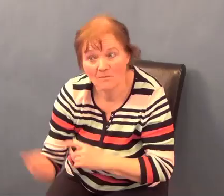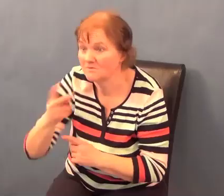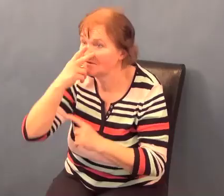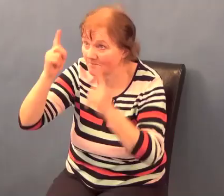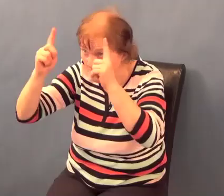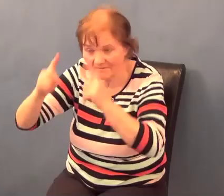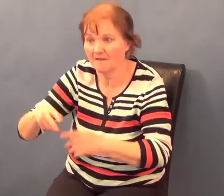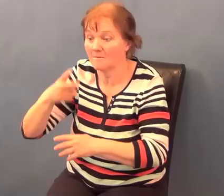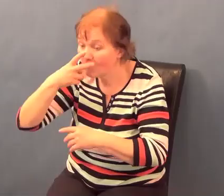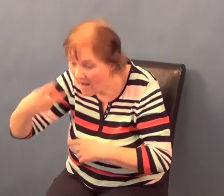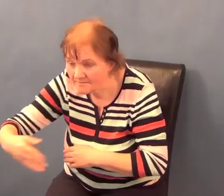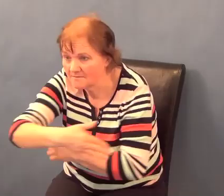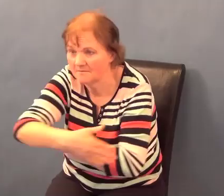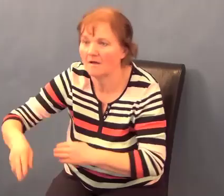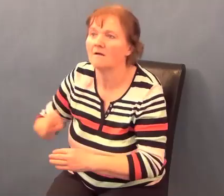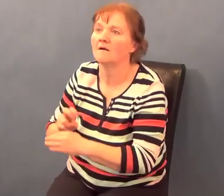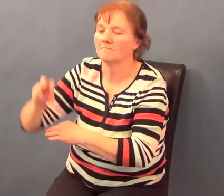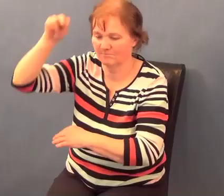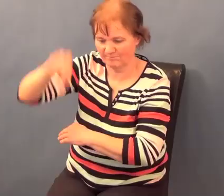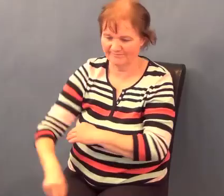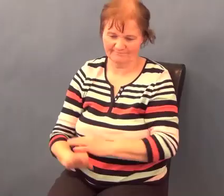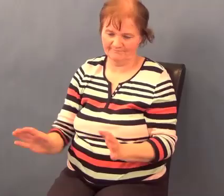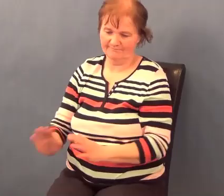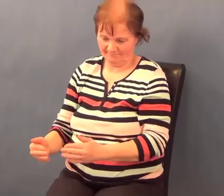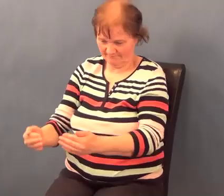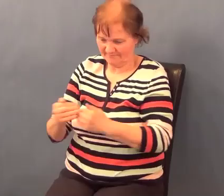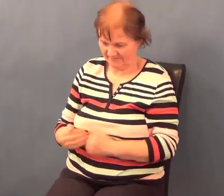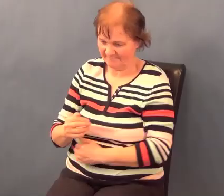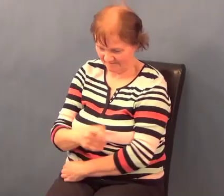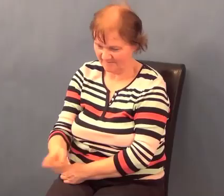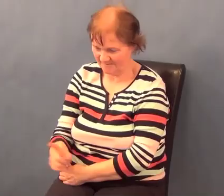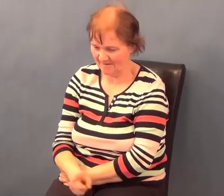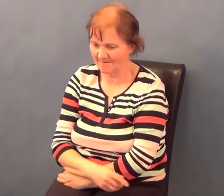Trzeba być ostrożnym z przepaściami i uważać na to, by nie spaść.